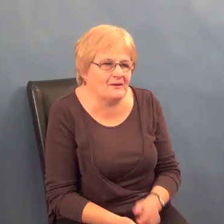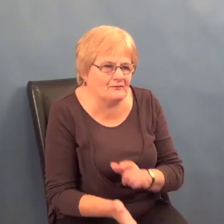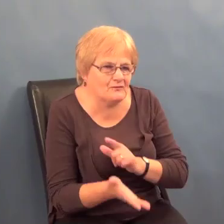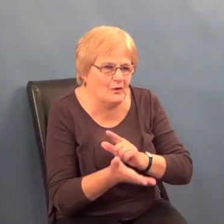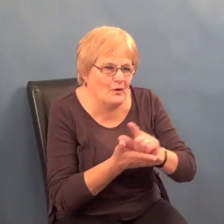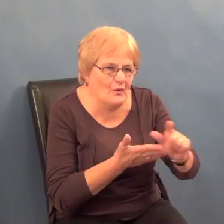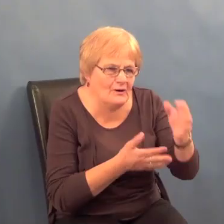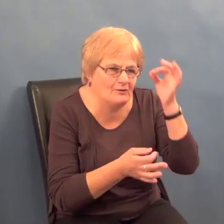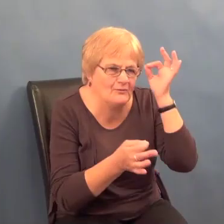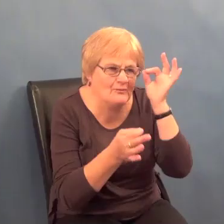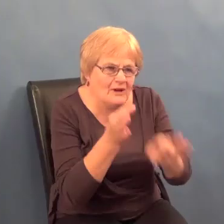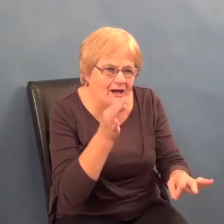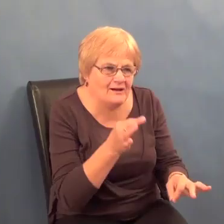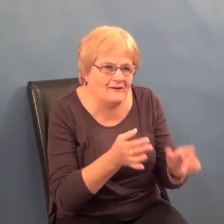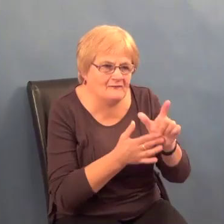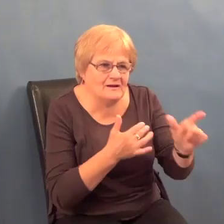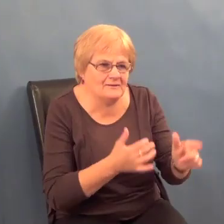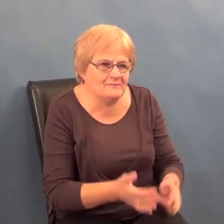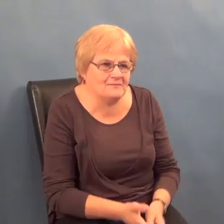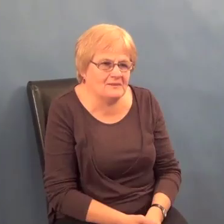Dwunasta, dokładnie dwunasta.